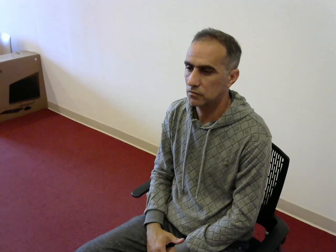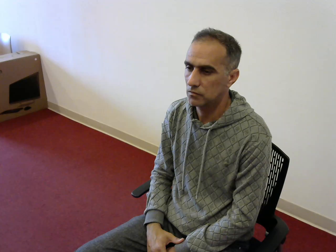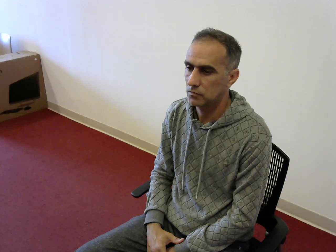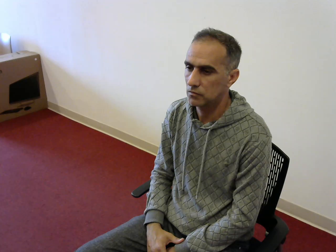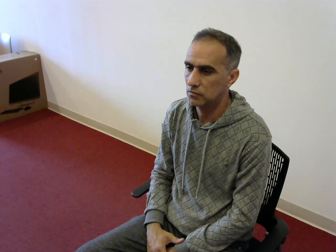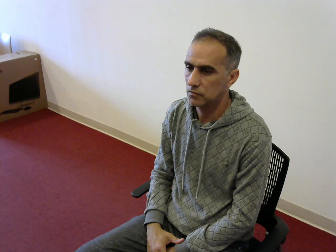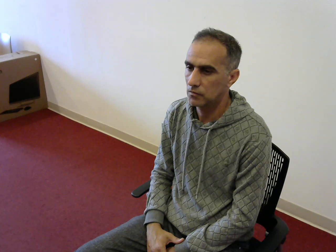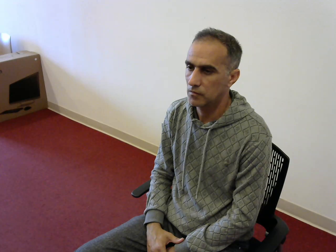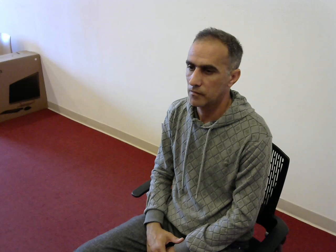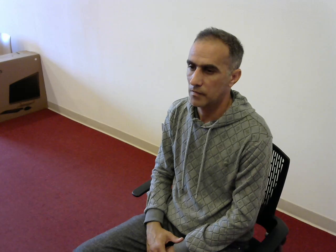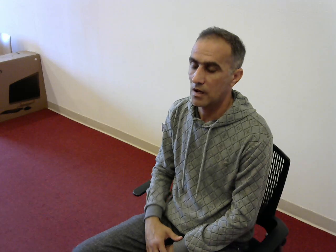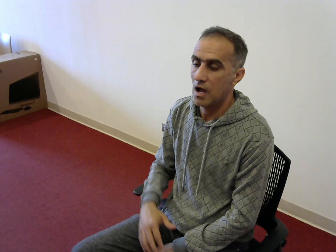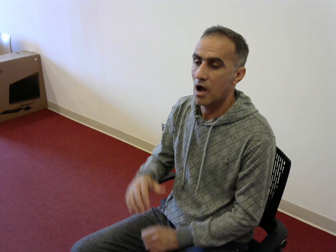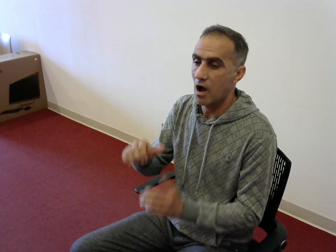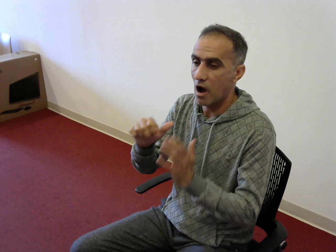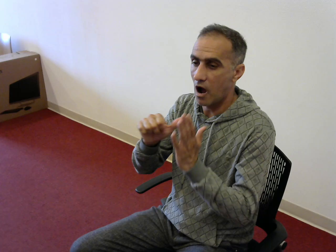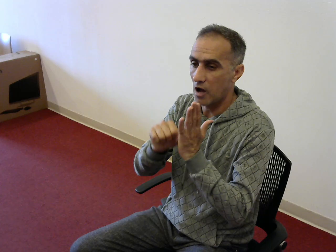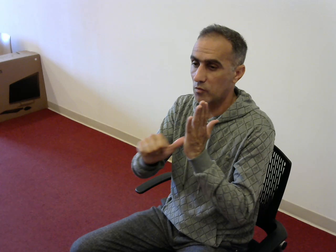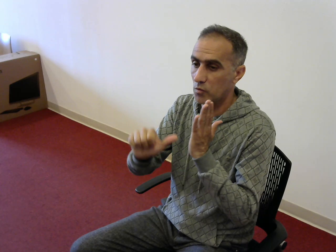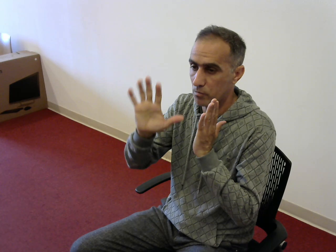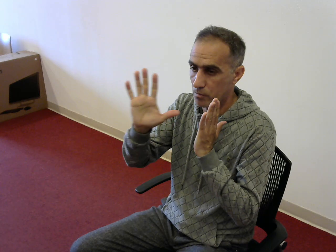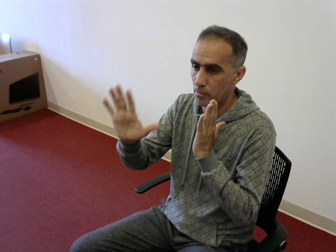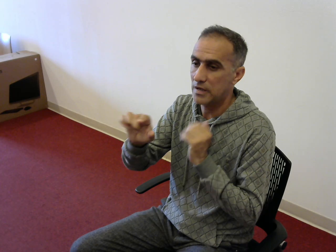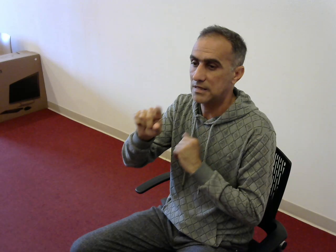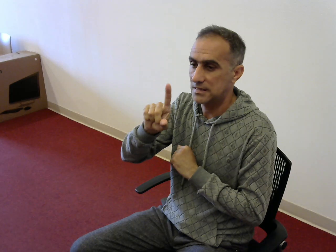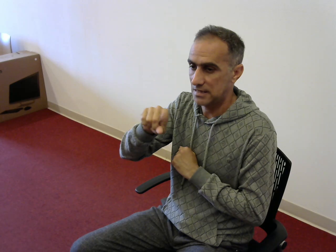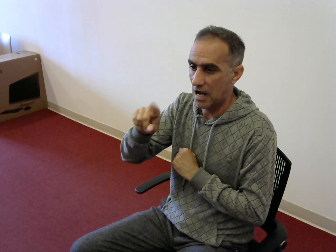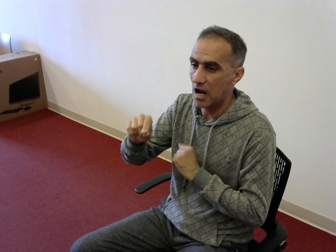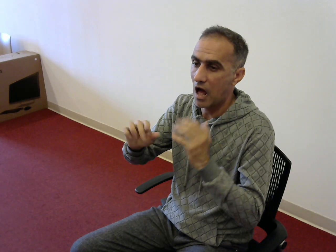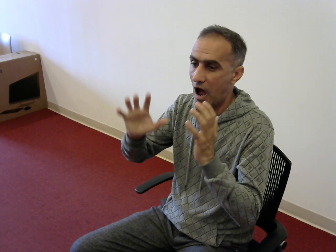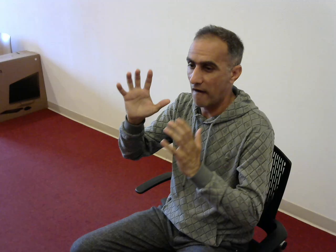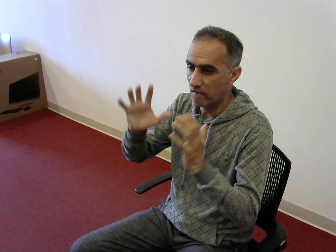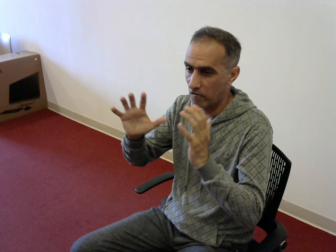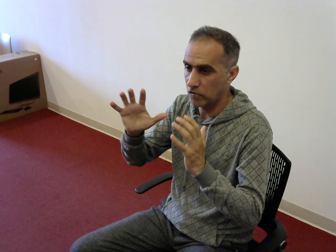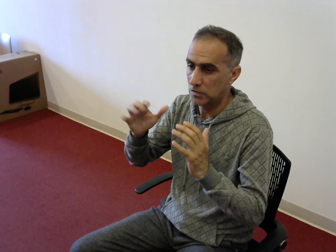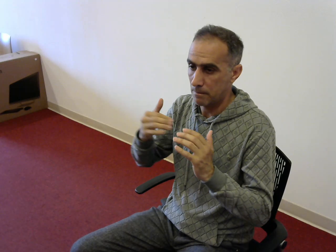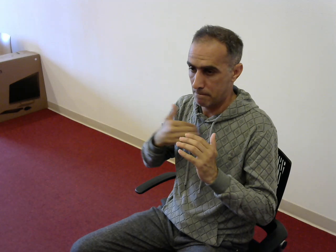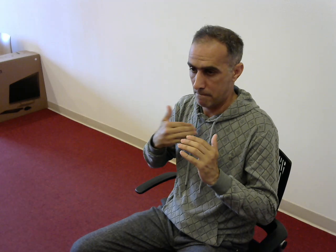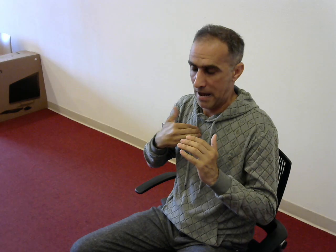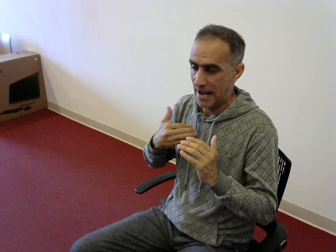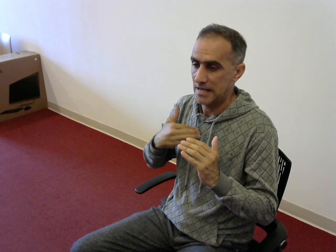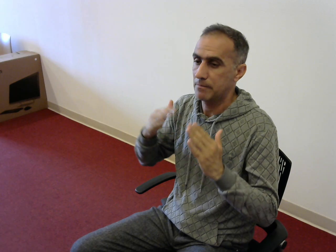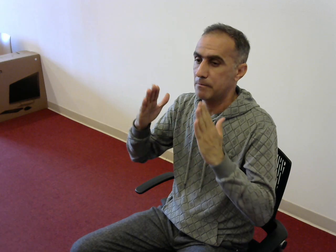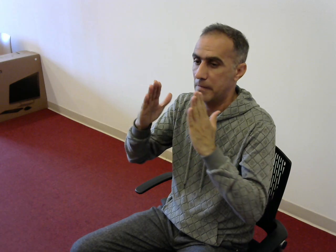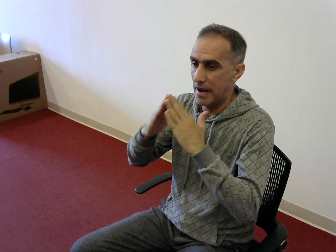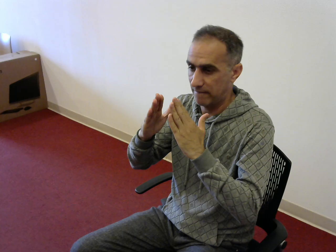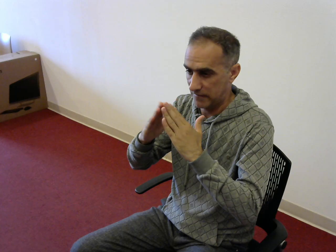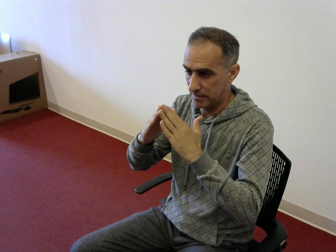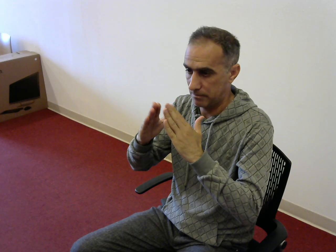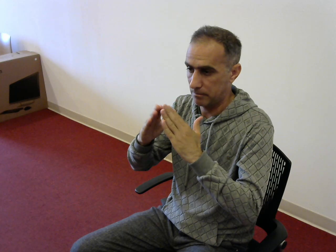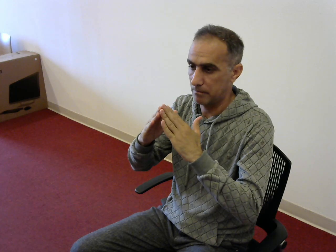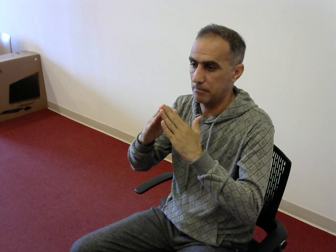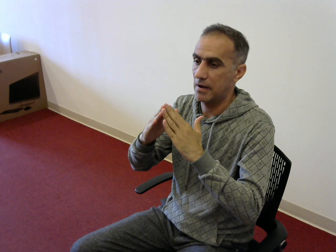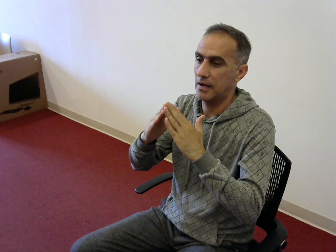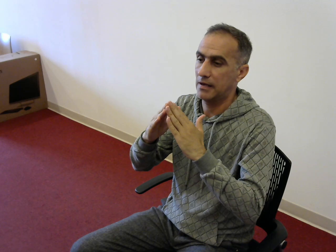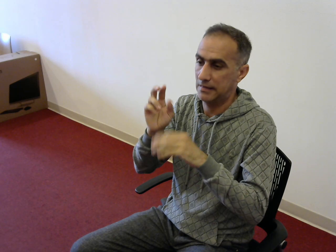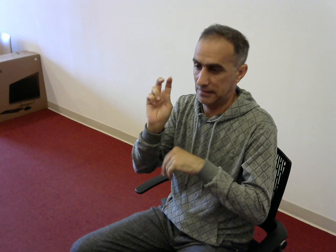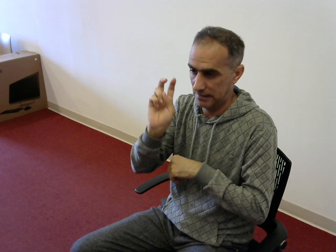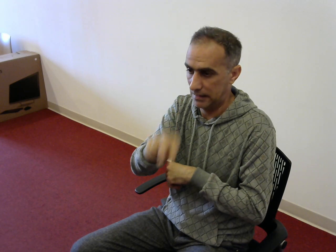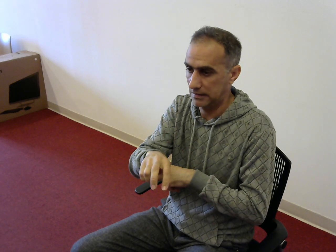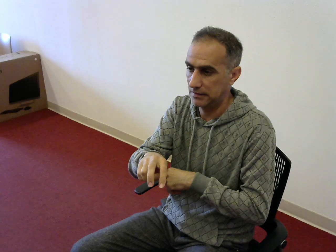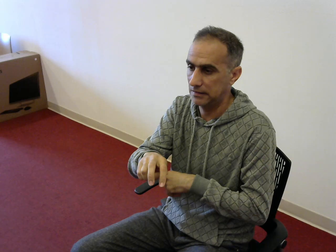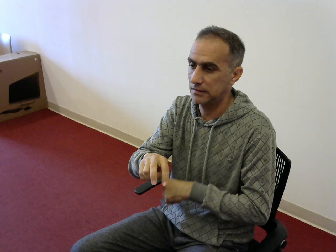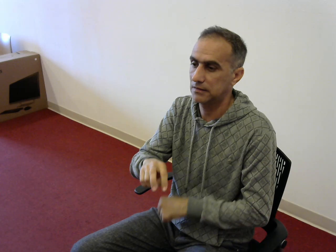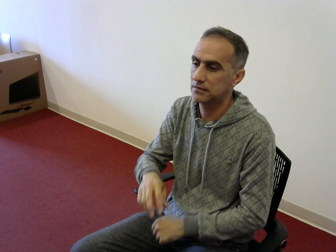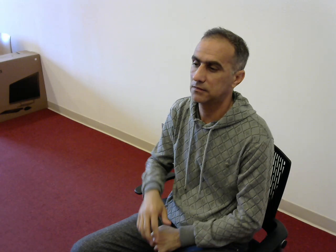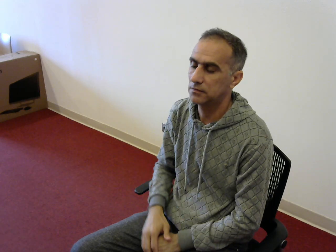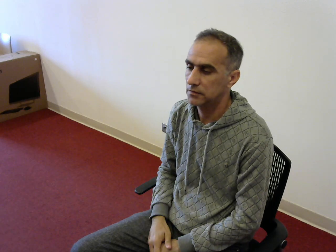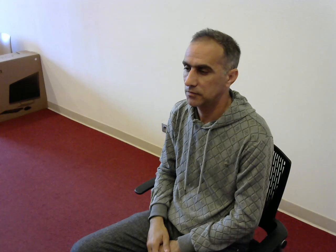65 saylı avtobus mənim evimə gedir